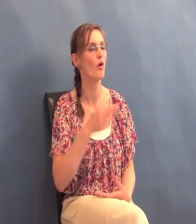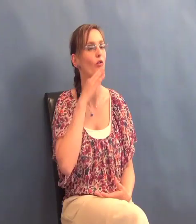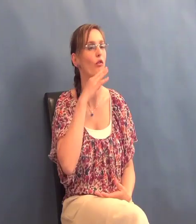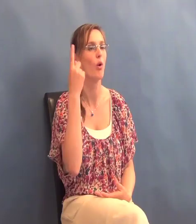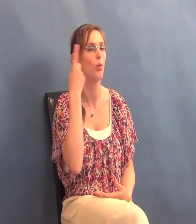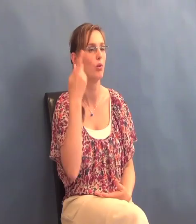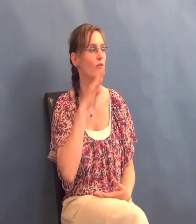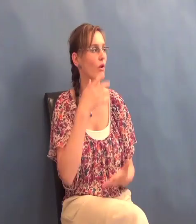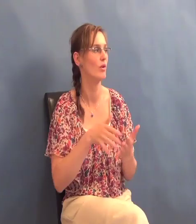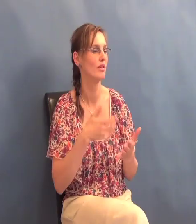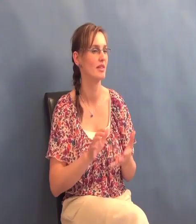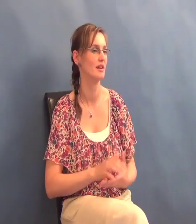Wodomierz liczy i trzeba płacić za wodę.